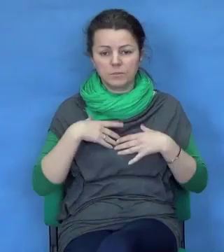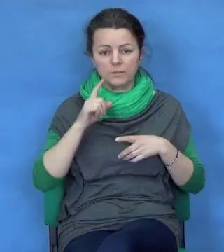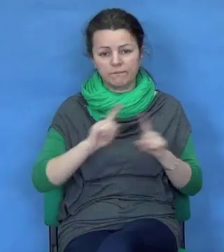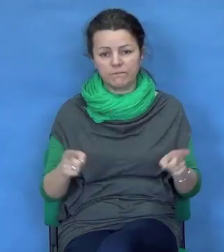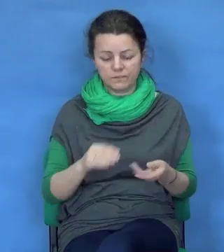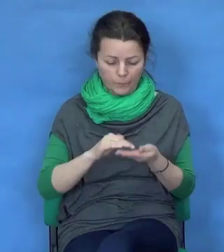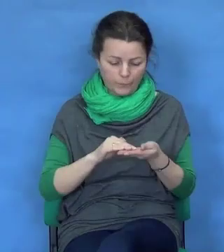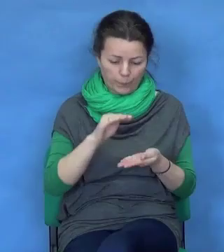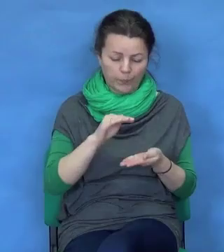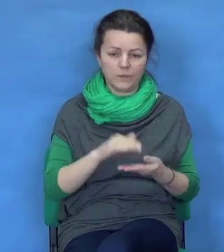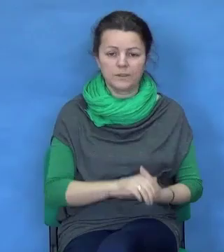Nie wolno się kąpać.